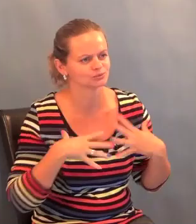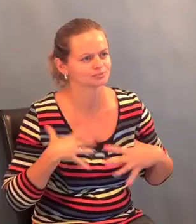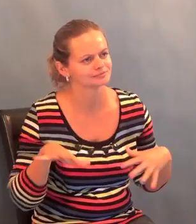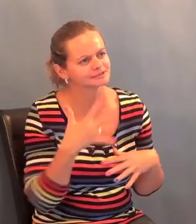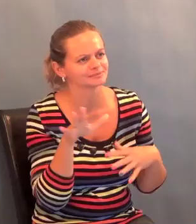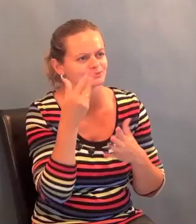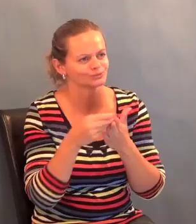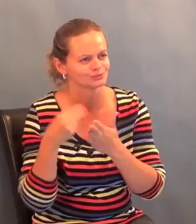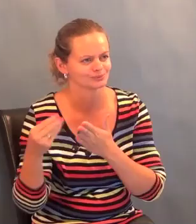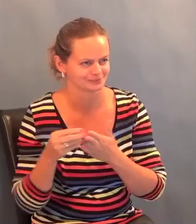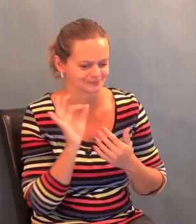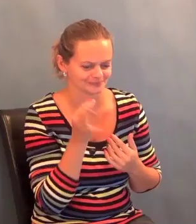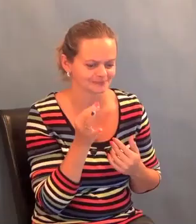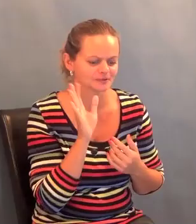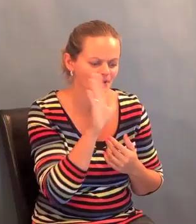Chciałam pójść ubrania kupić.